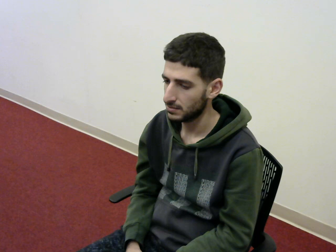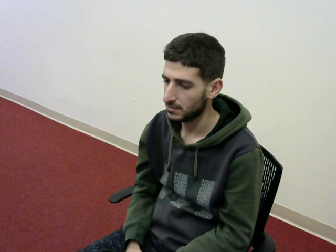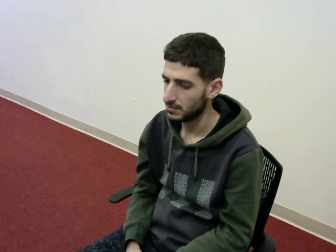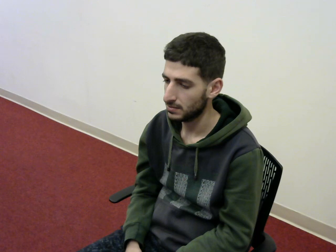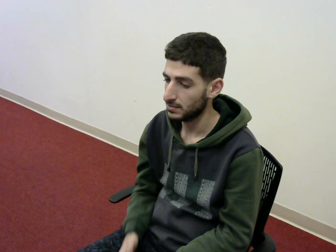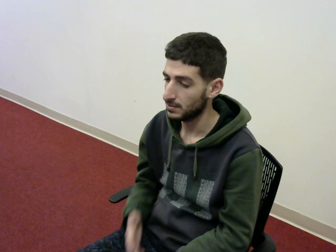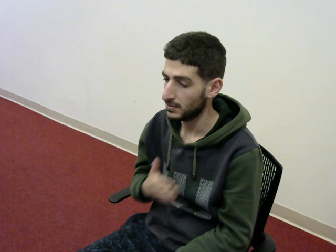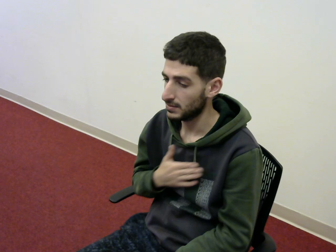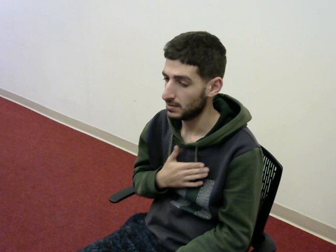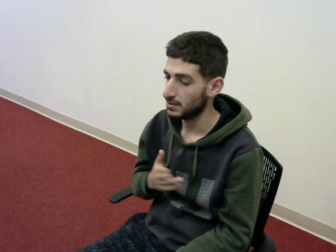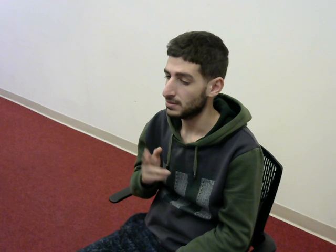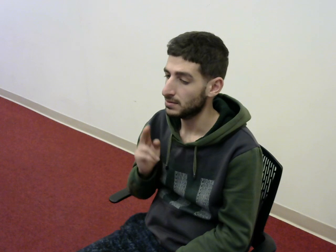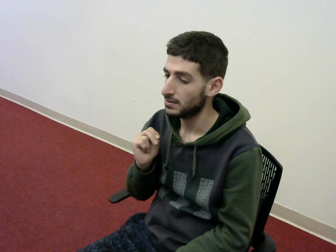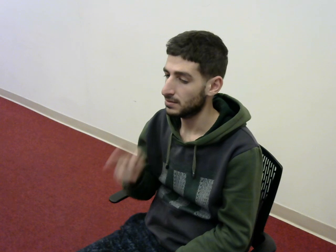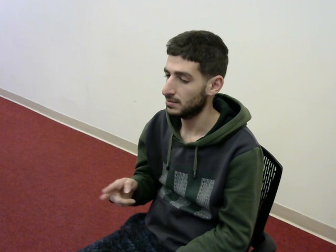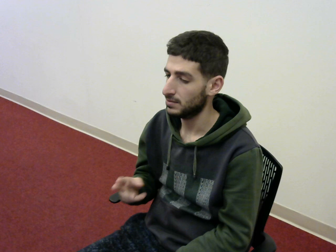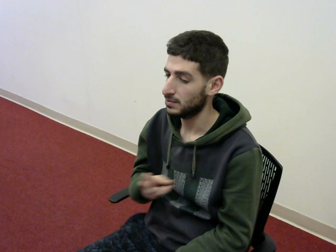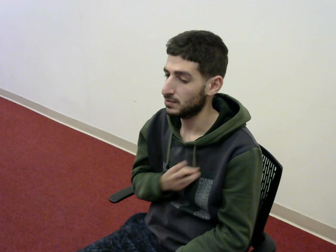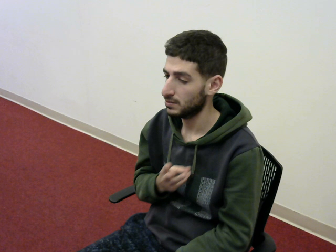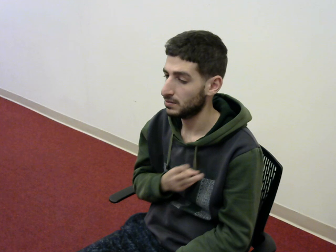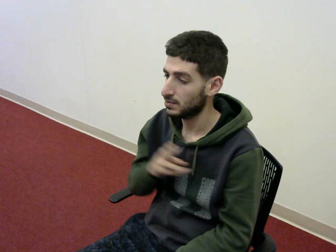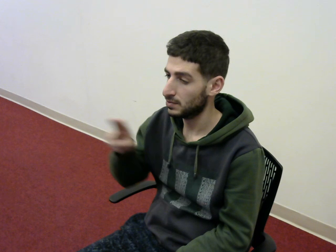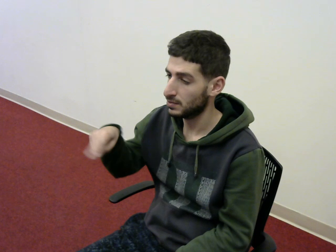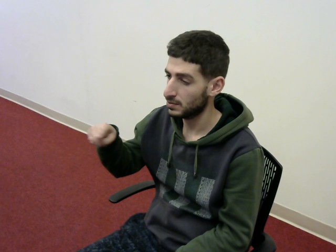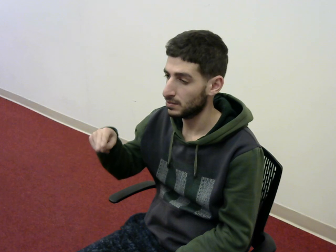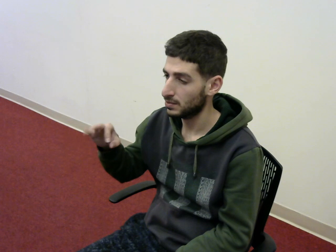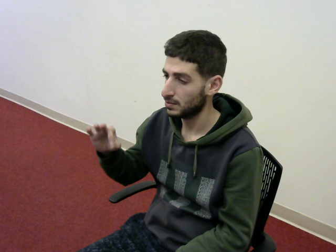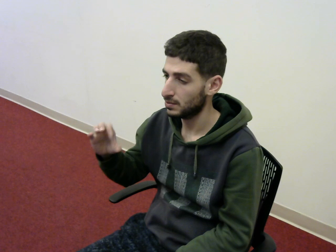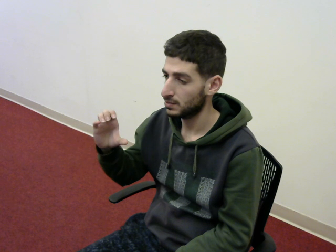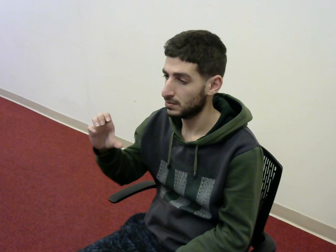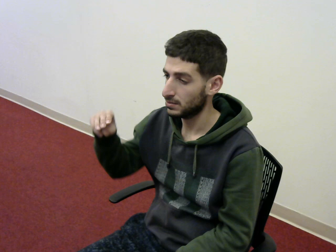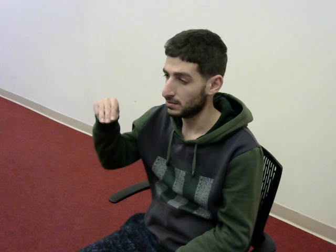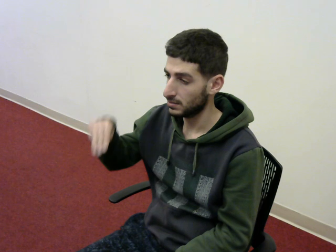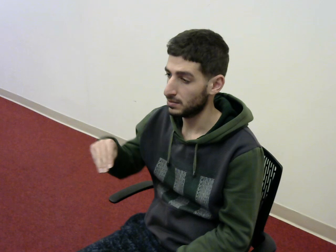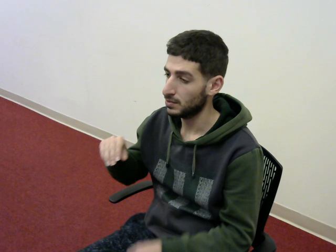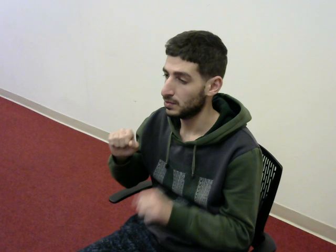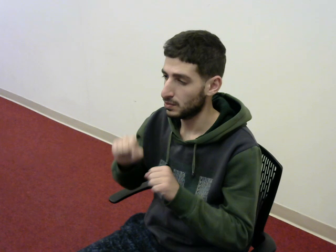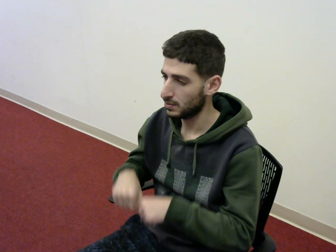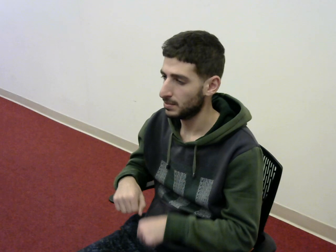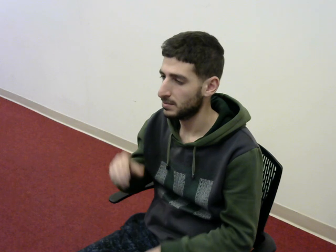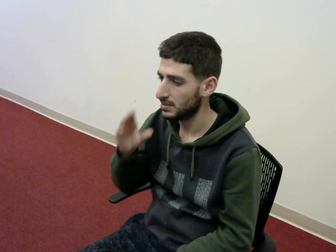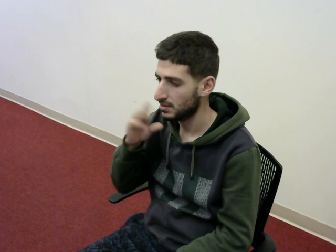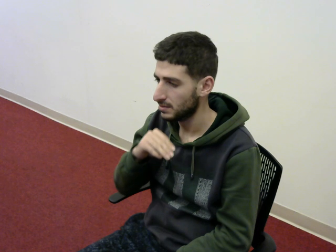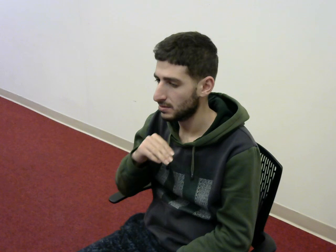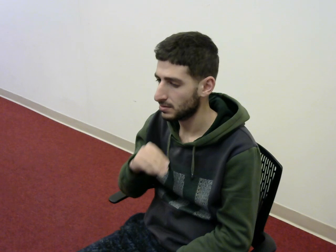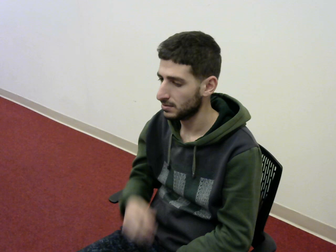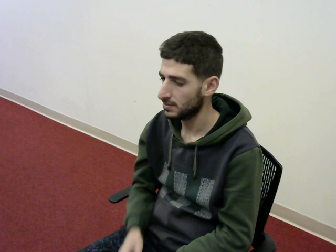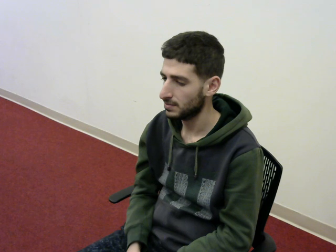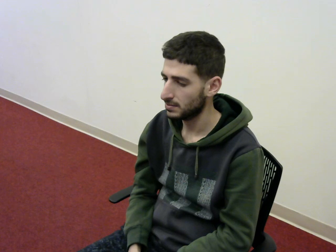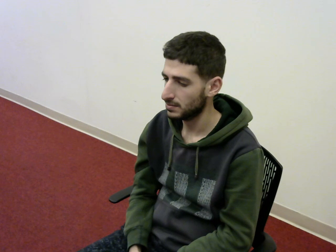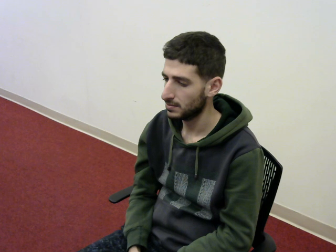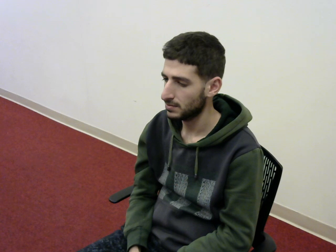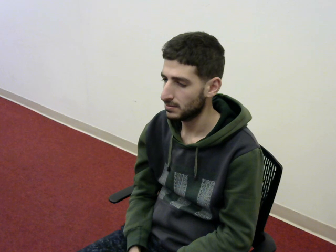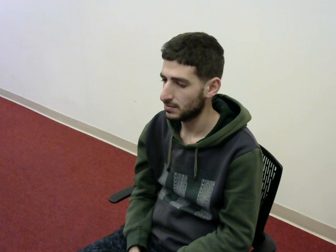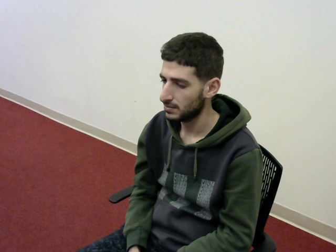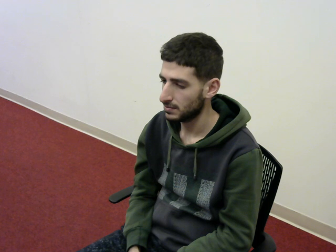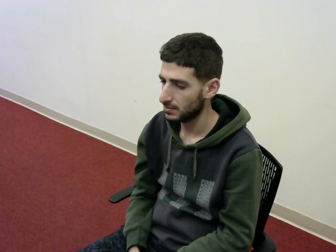Mən necə könüllü DOST ola bilərəm?